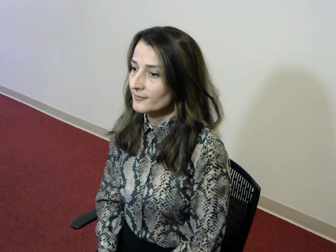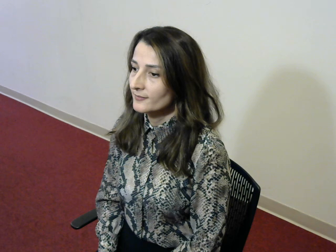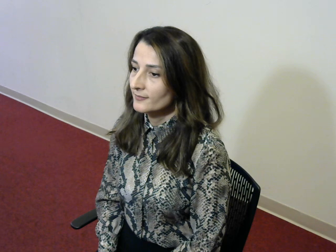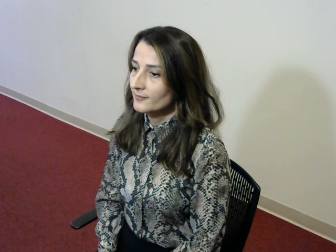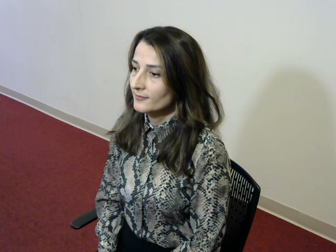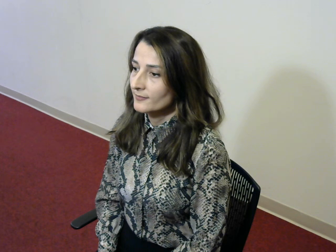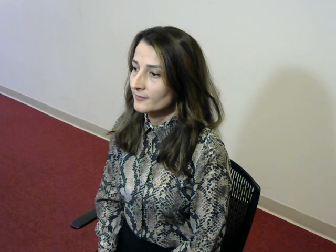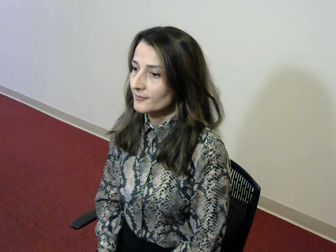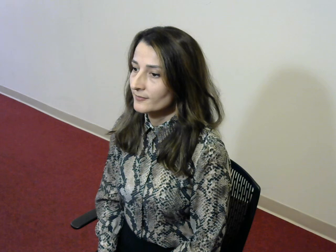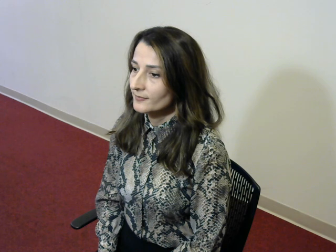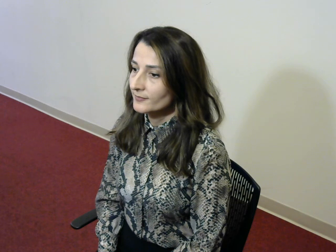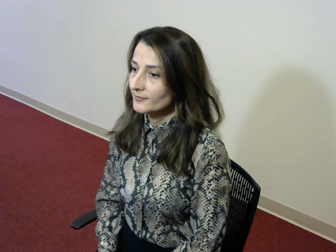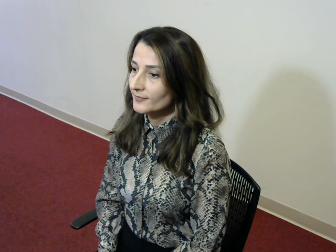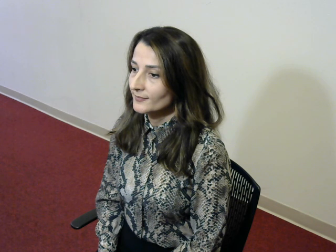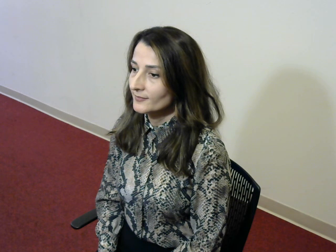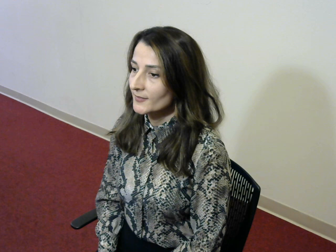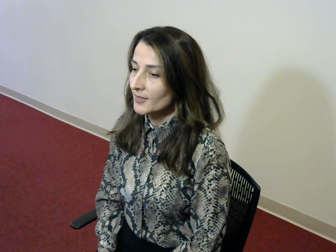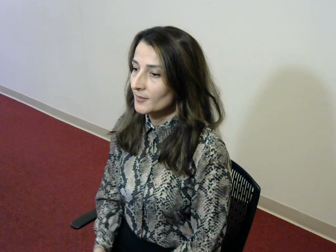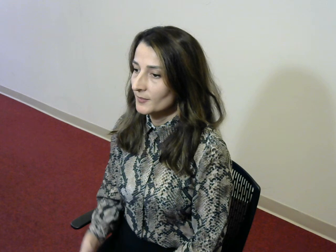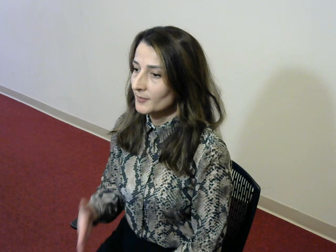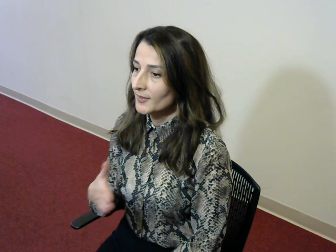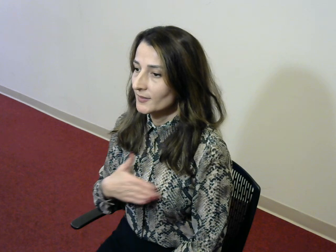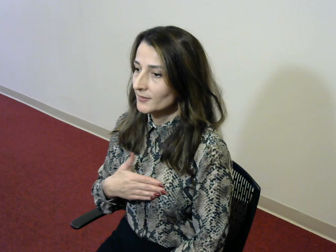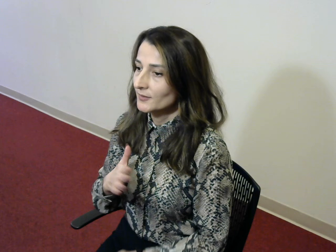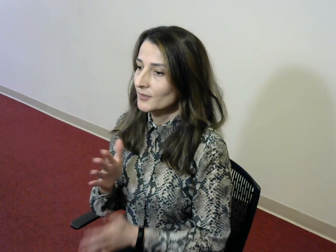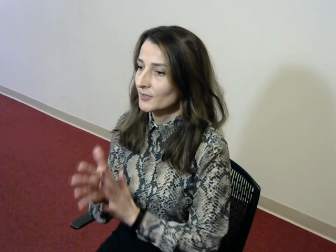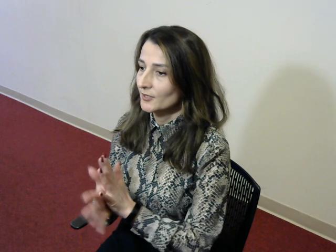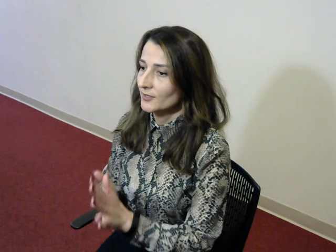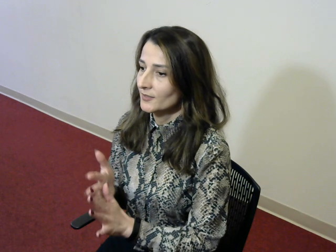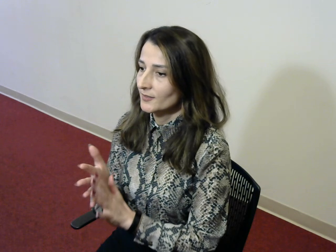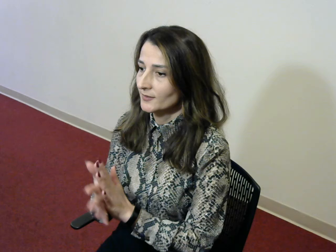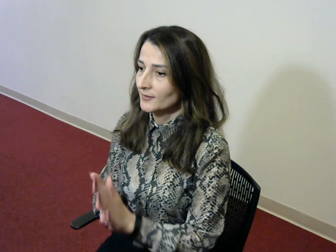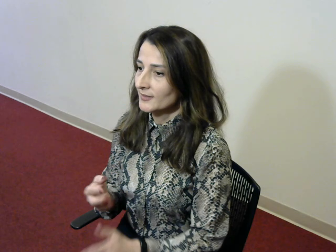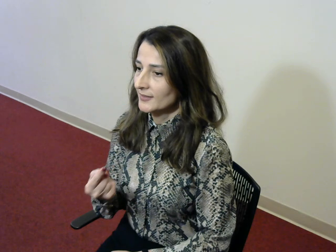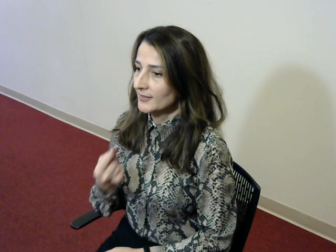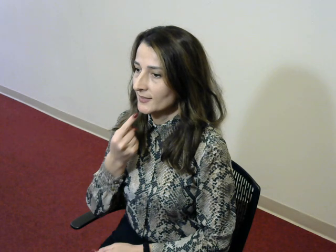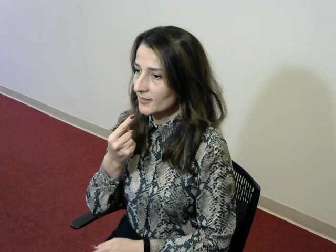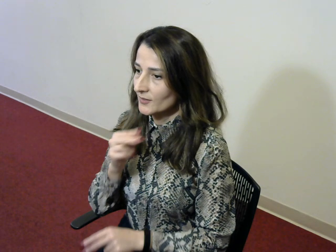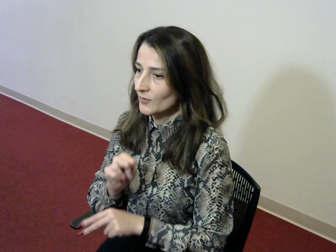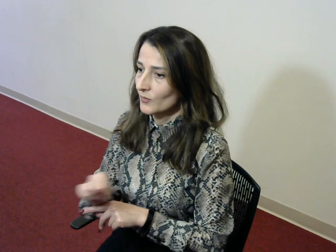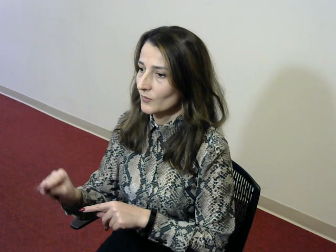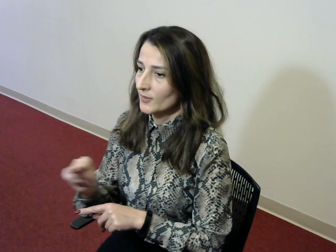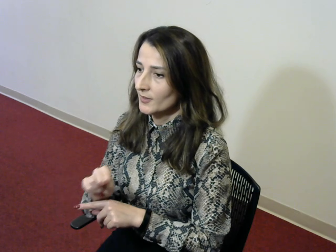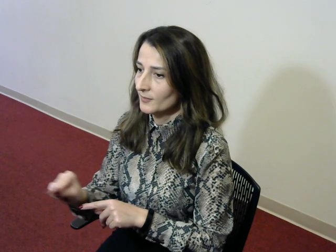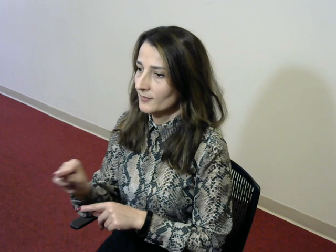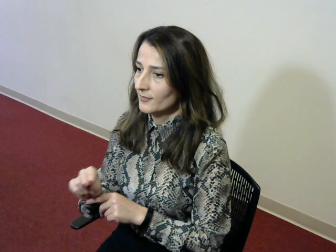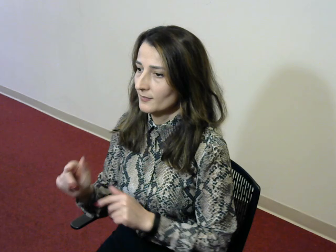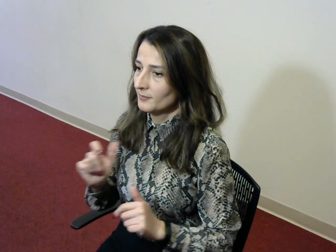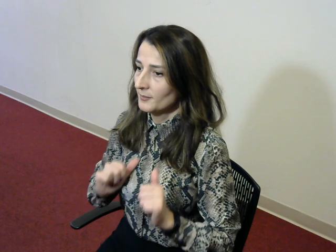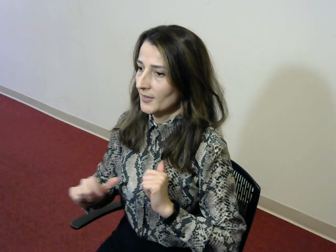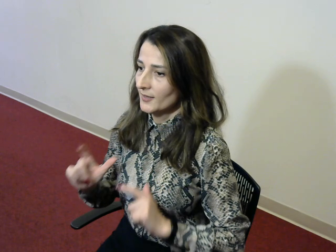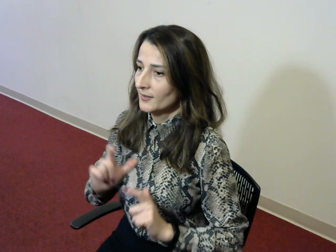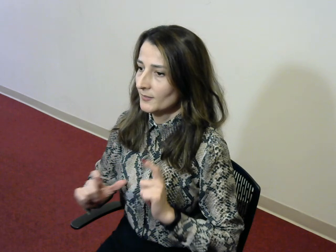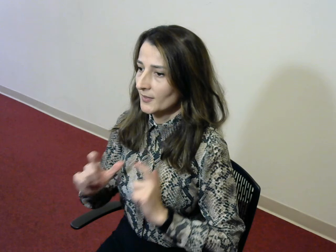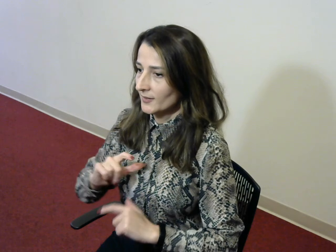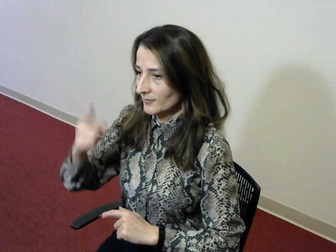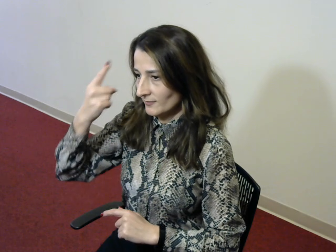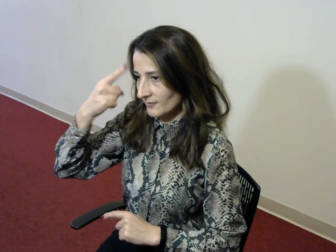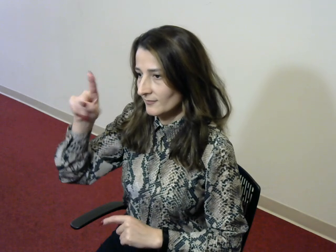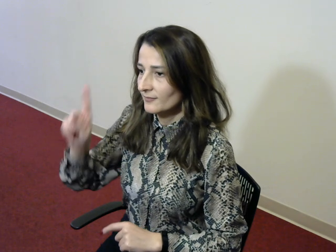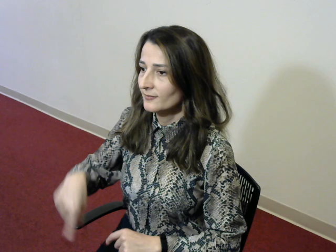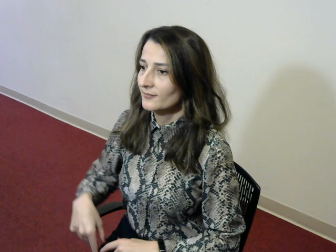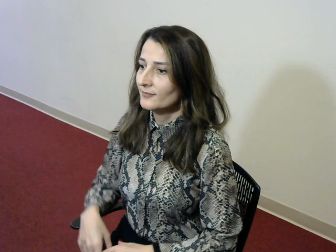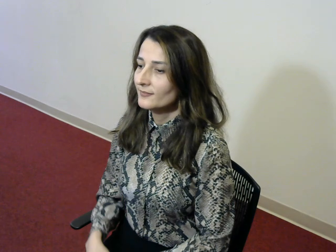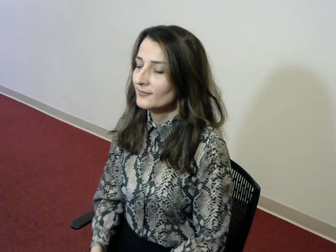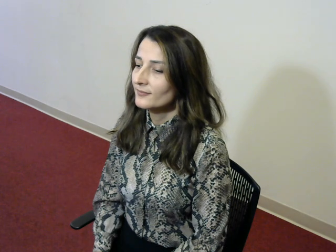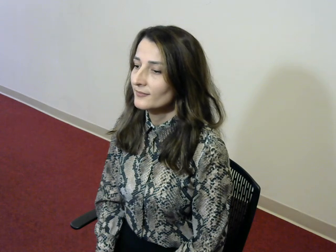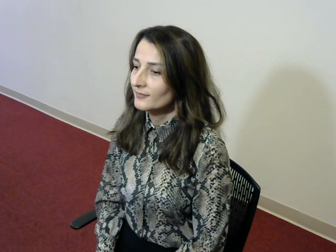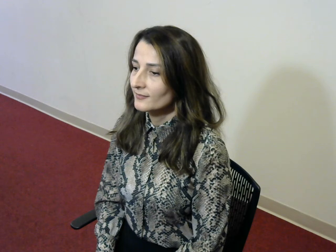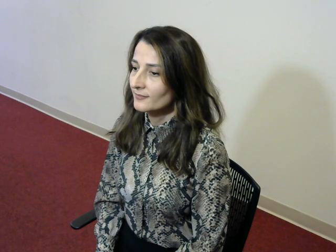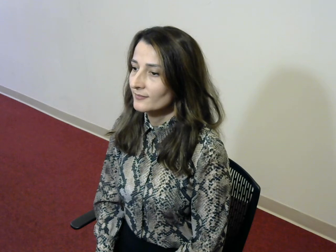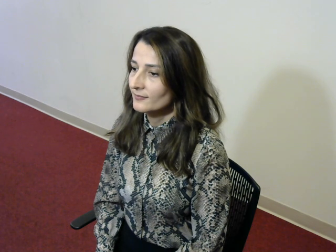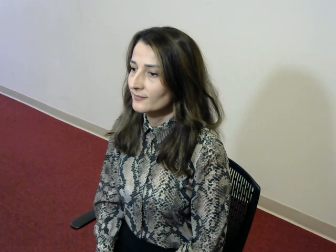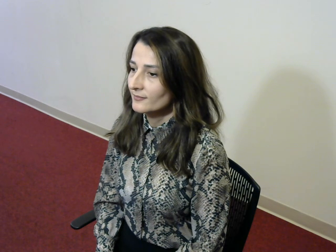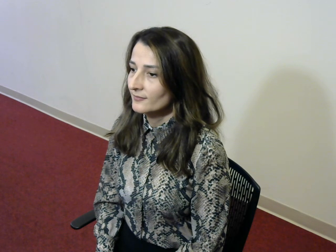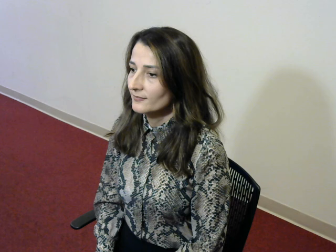Mən işarə dilini öyrədən müəllim tanıyıram